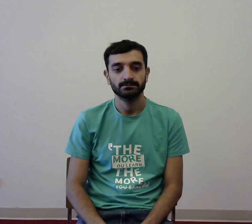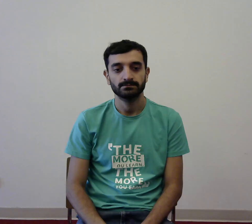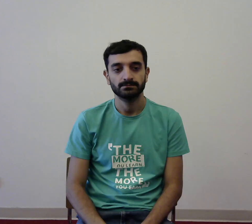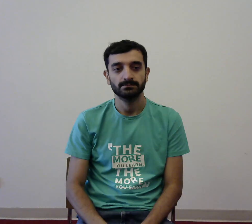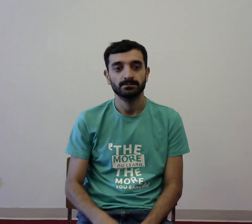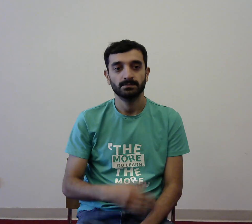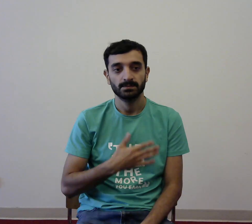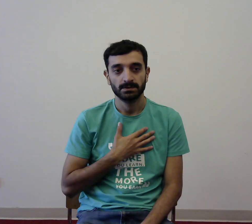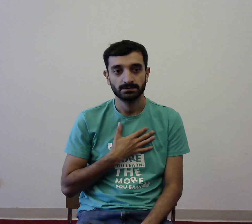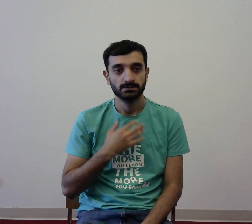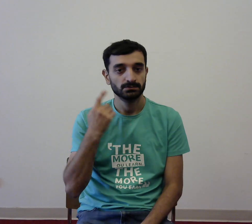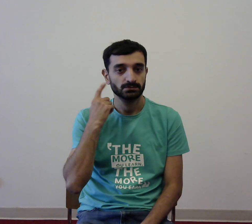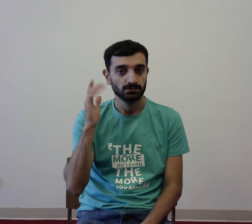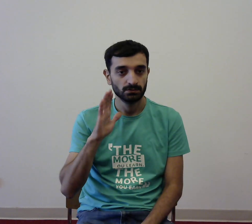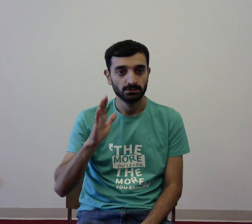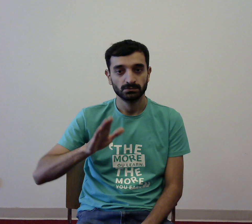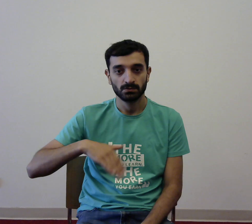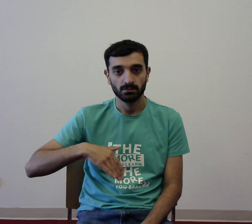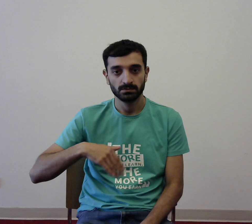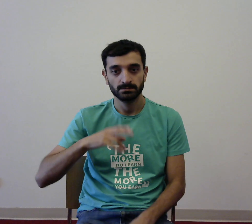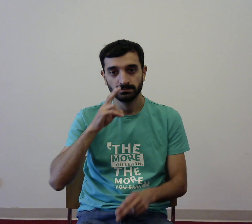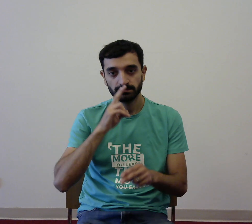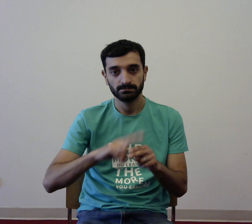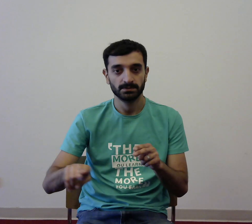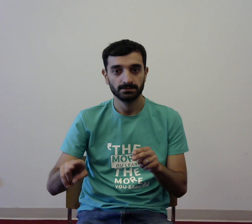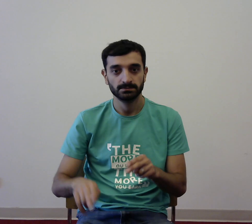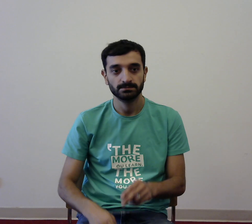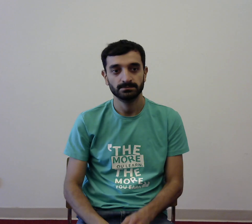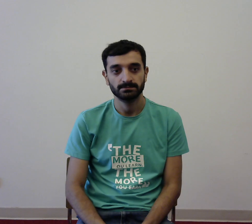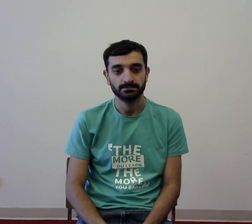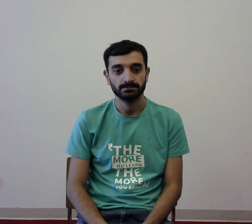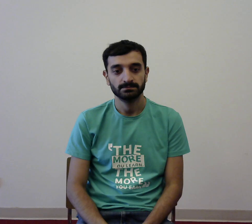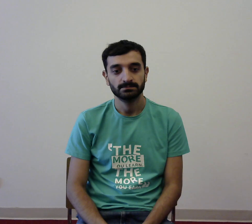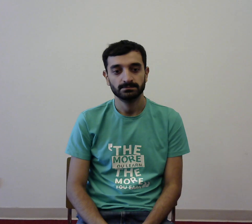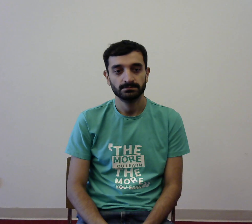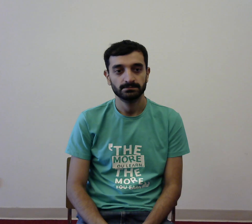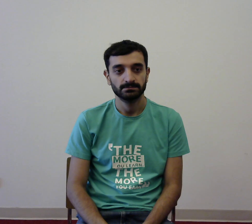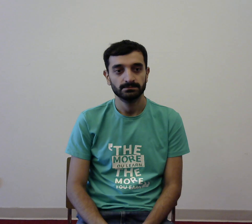Mən eşitməni sonradan itirmişəm